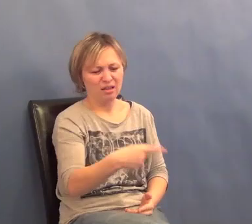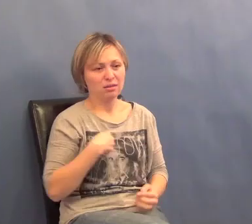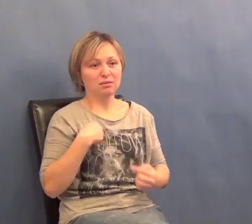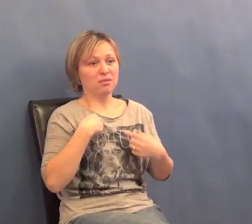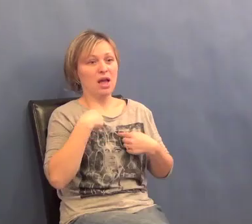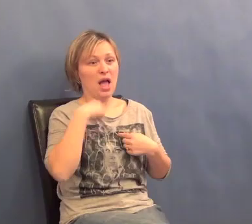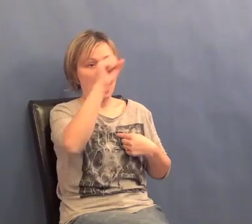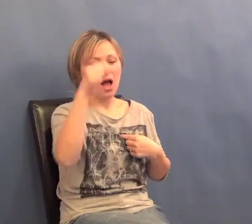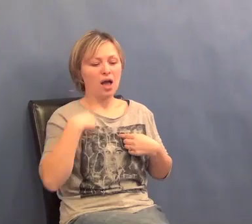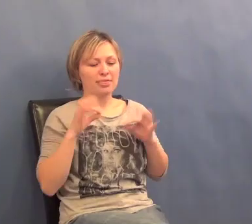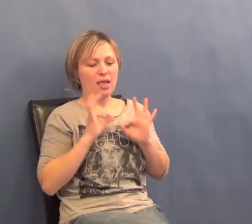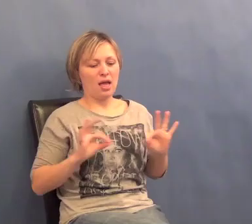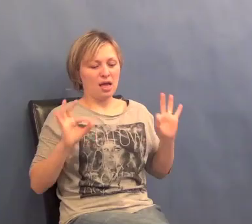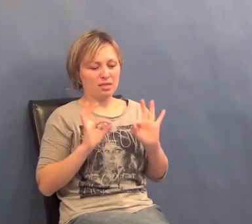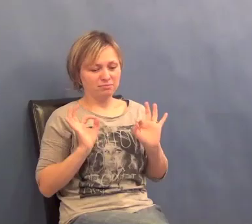Ja jestem na diecie.